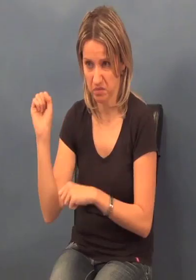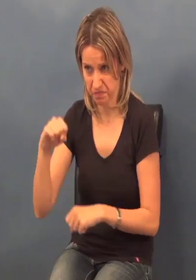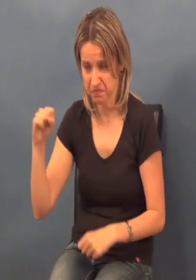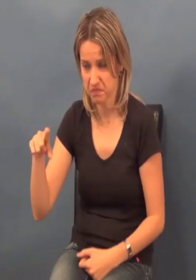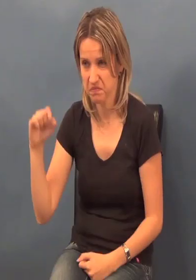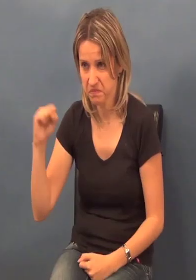Dasz radę?